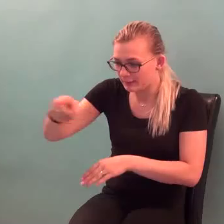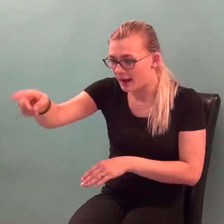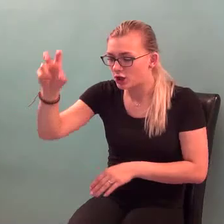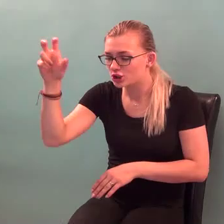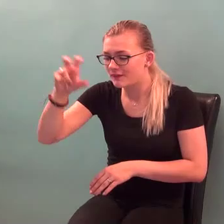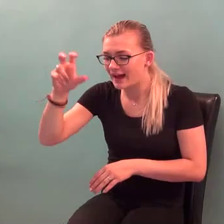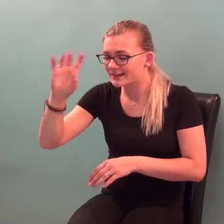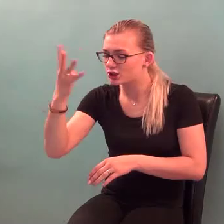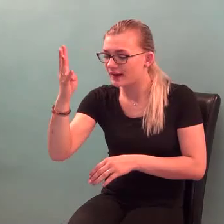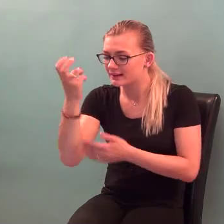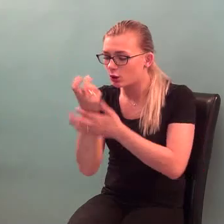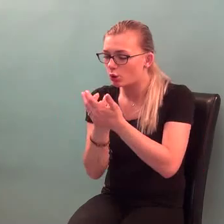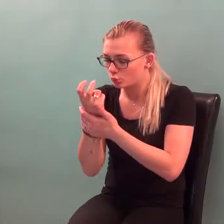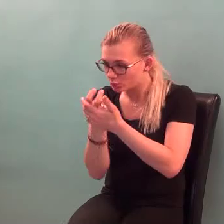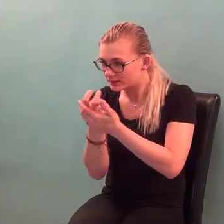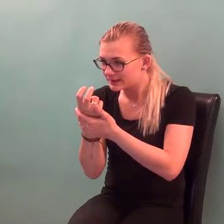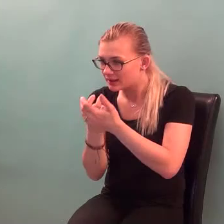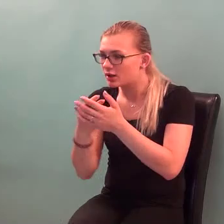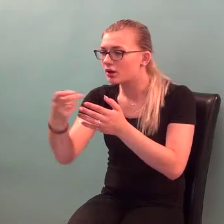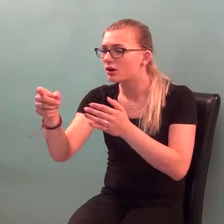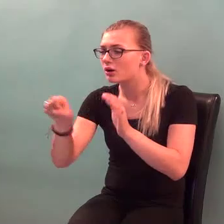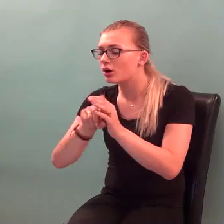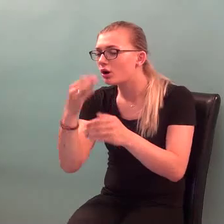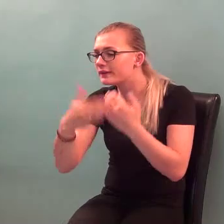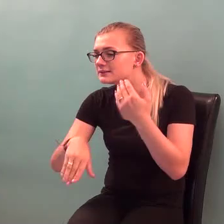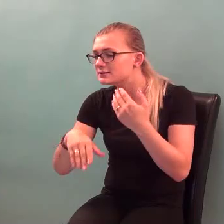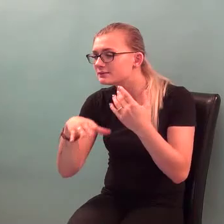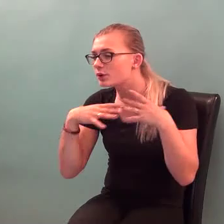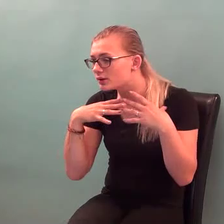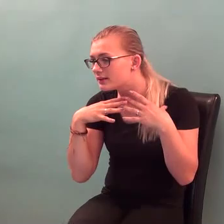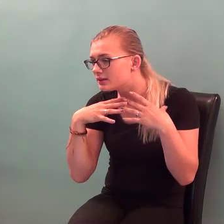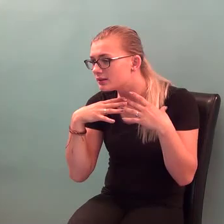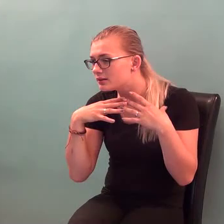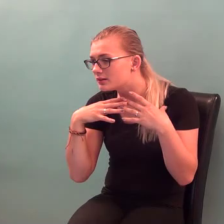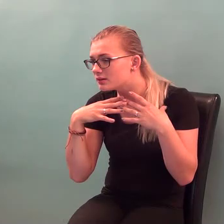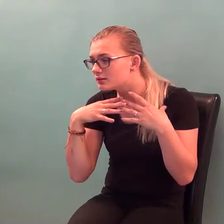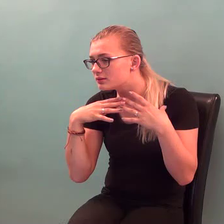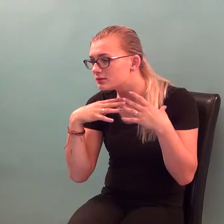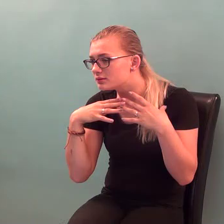W czwartek, czwartego lutego do końca wolny.